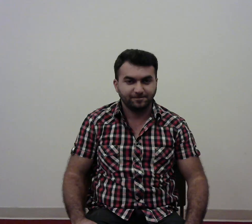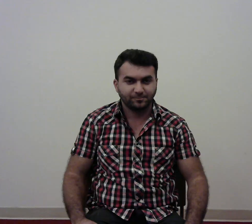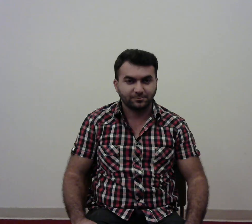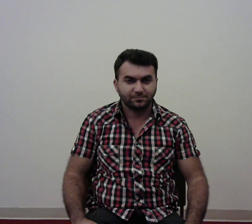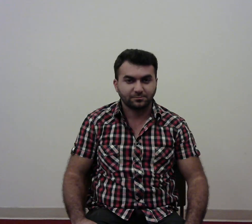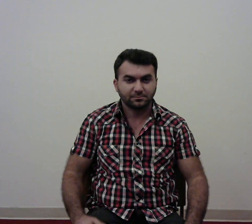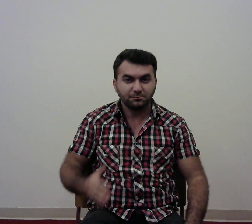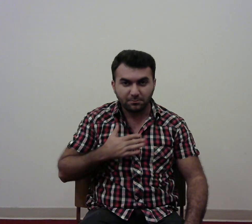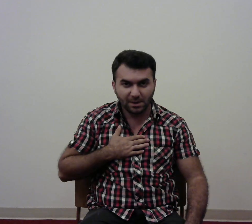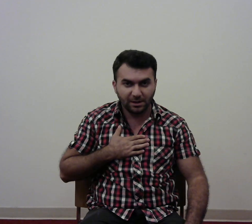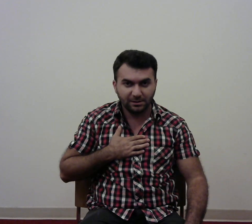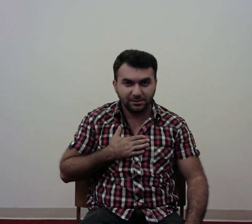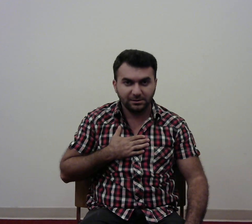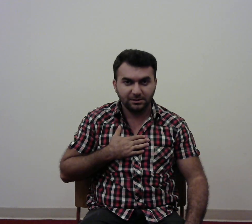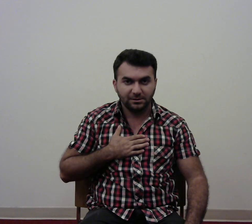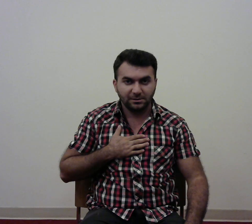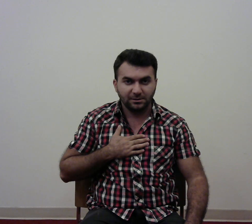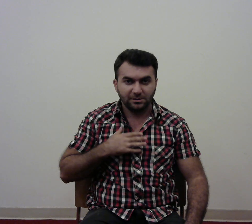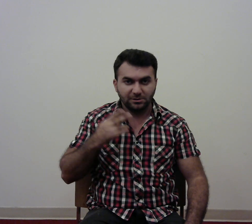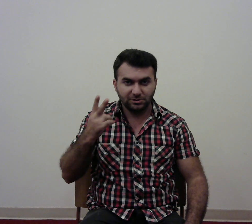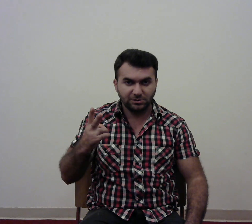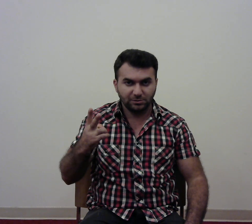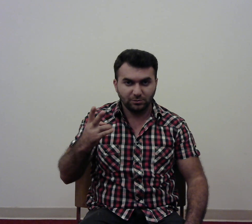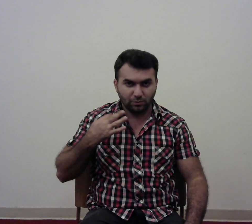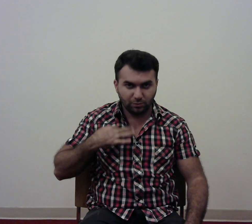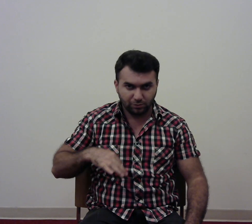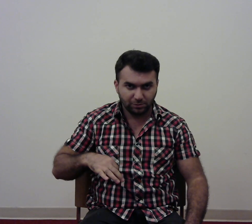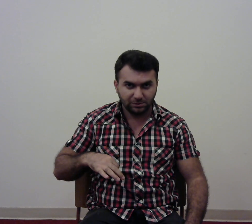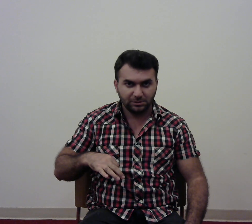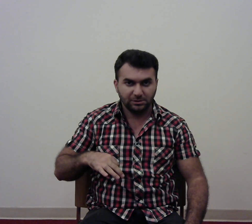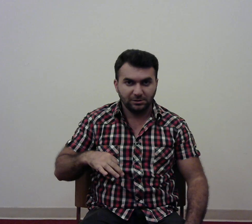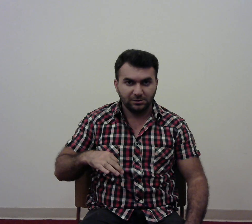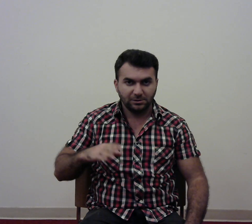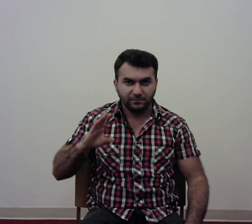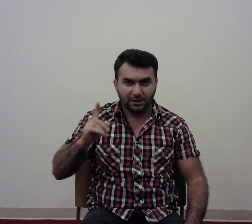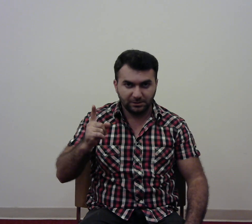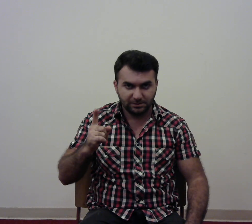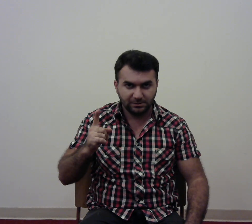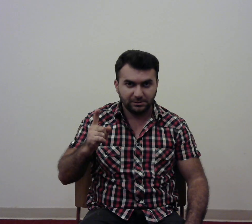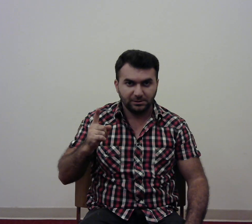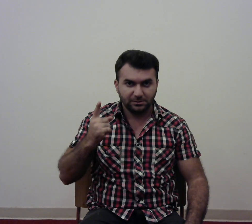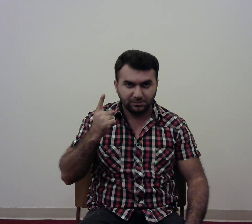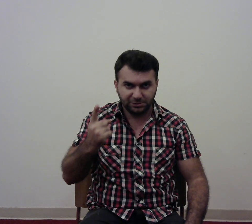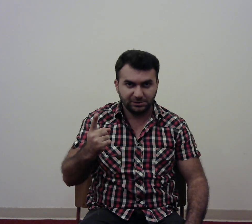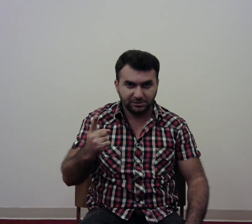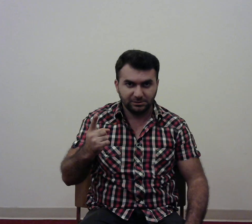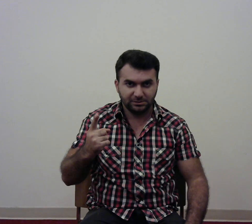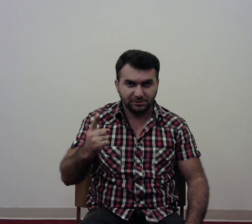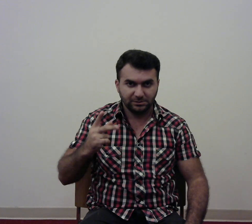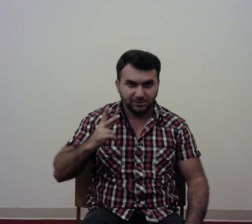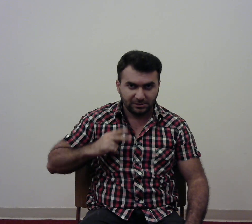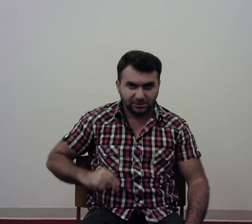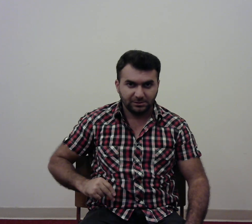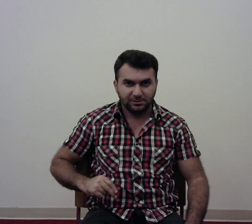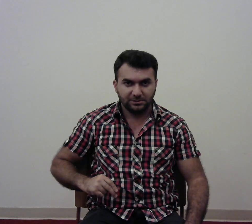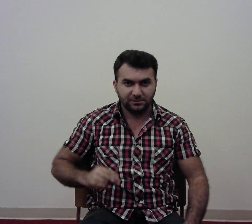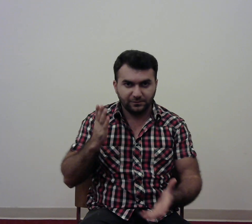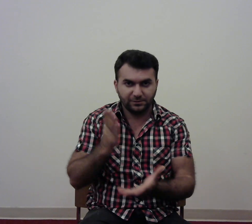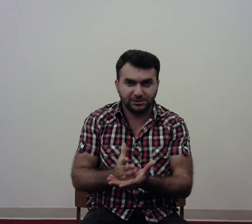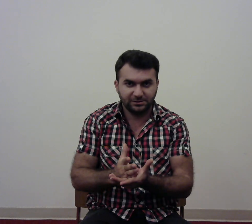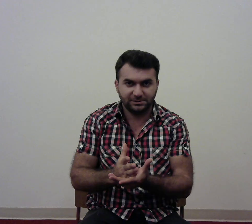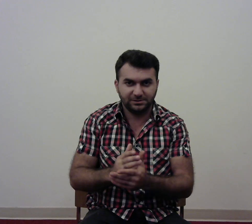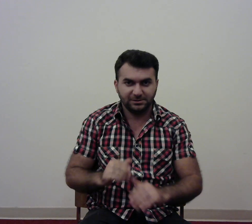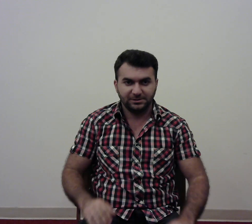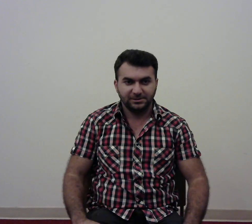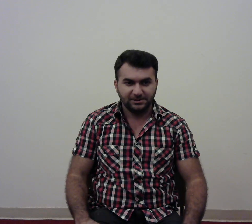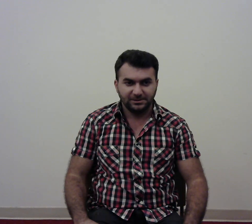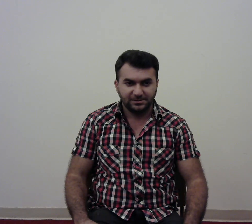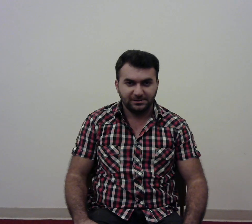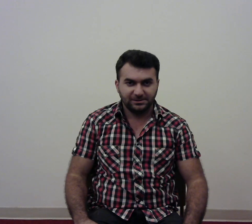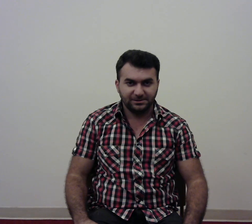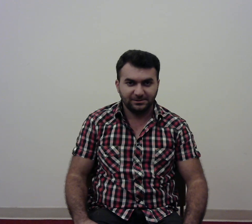Mənim 2 oğlum və 1 qızım var